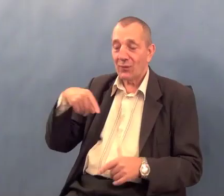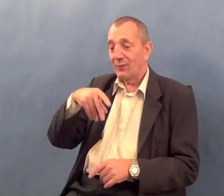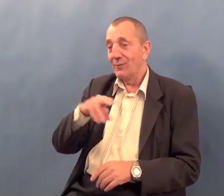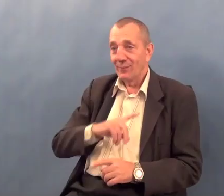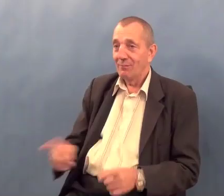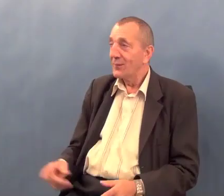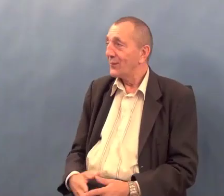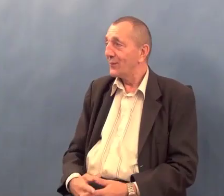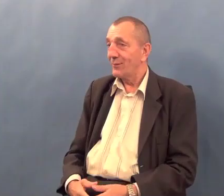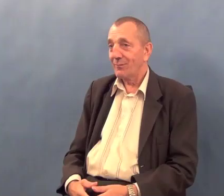Nie wolno iść się opalać.